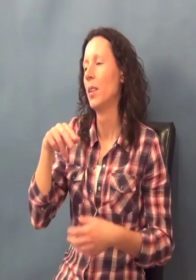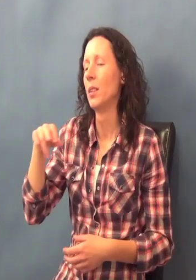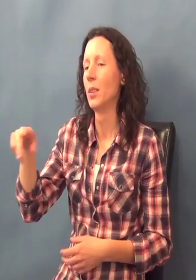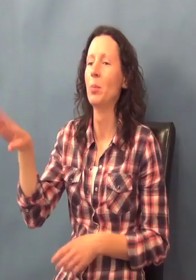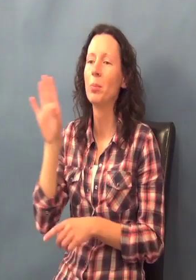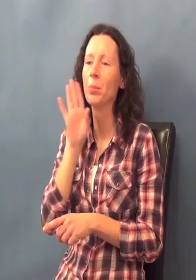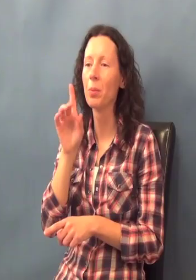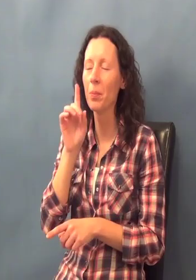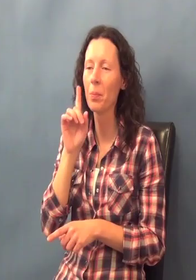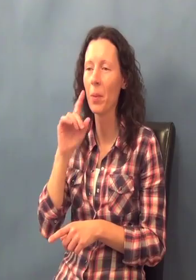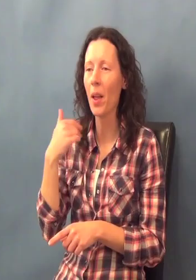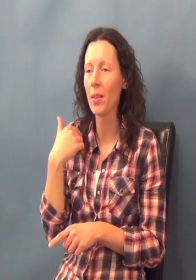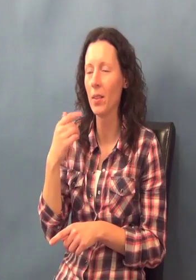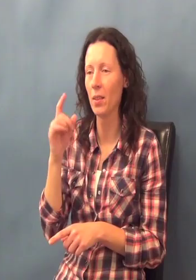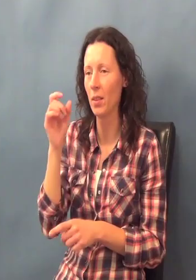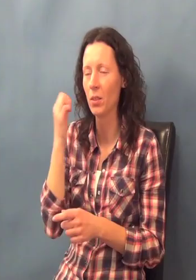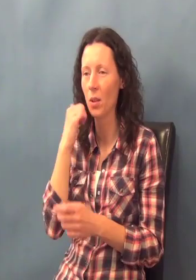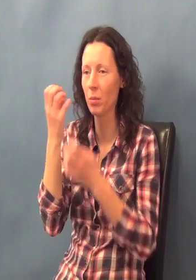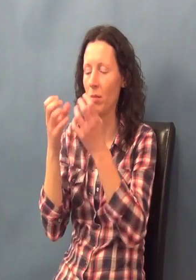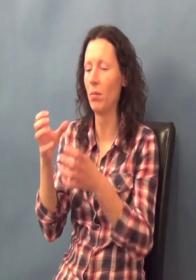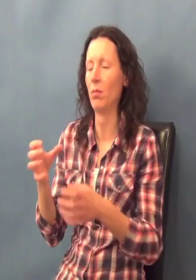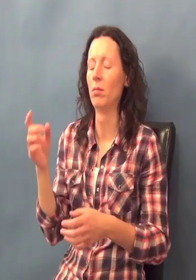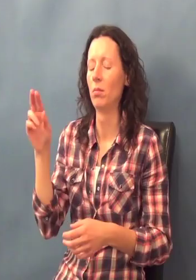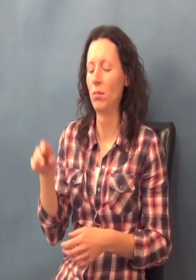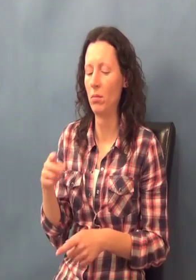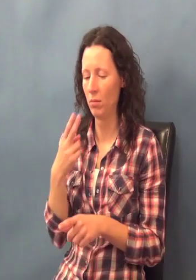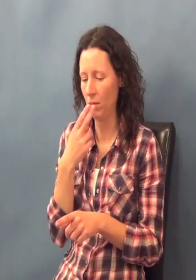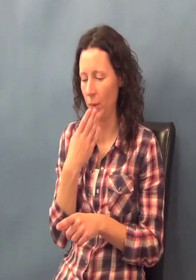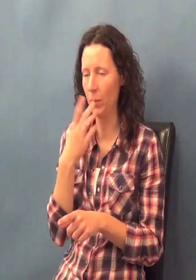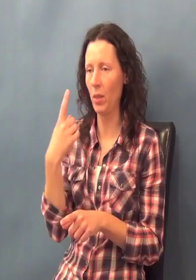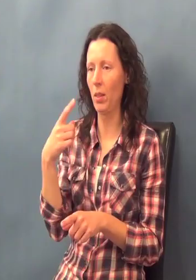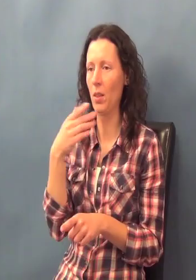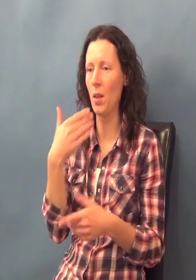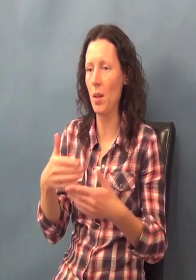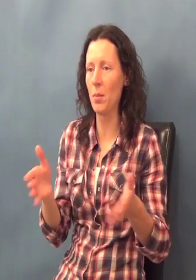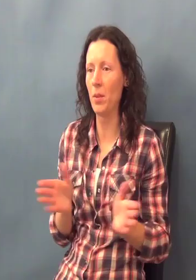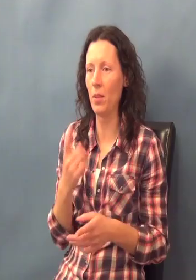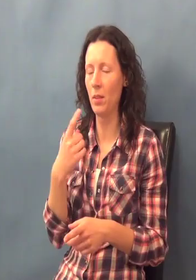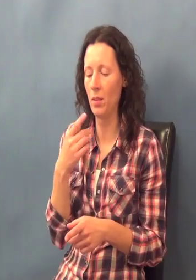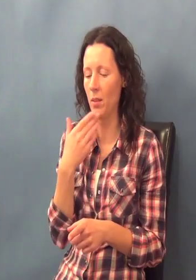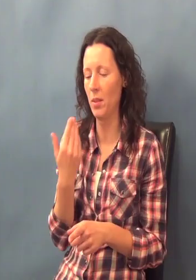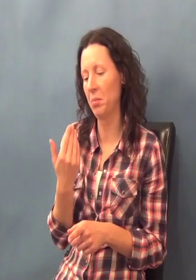Ten sam pan co wcześniej zrywał jabłka, schodzi i widzi, że brakuje jednego kosza, który zniknął, pan się dziwi.